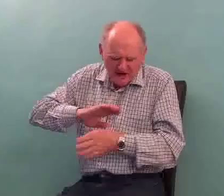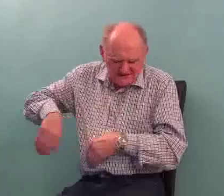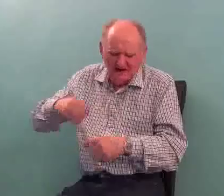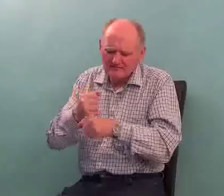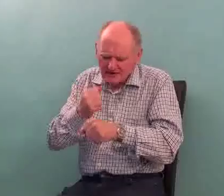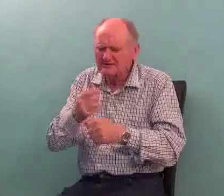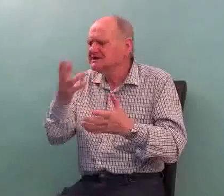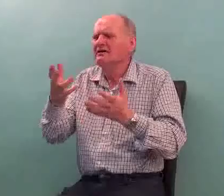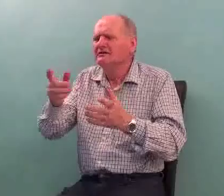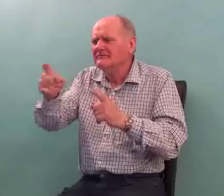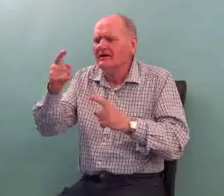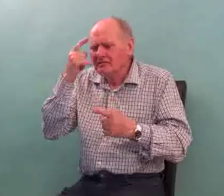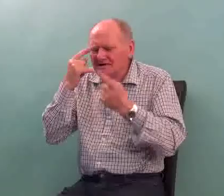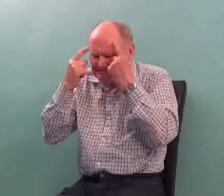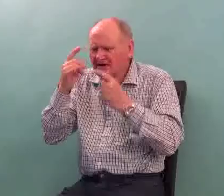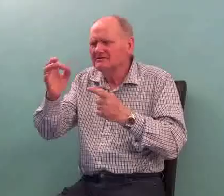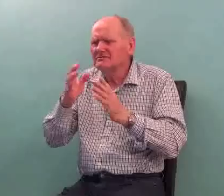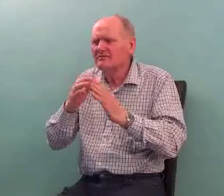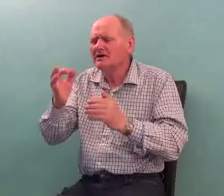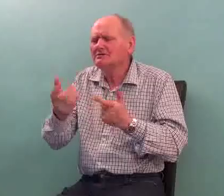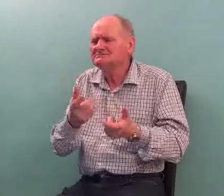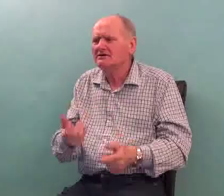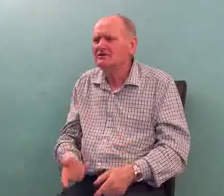Co chcesz robić? Pomyśl co zrobisz w domu.